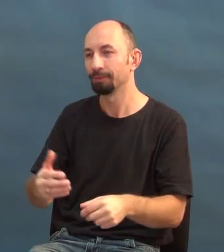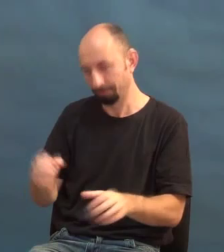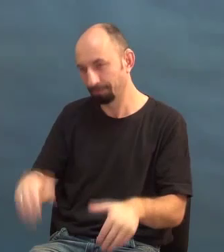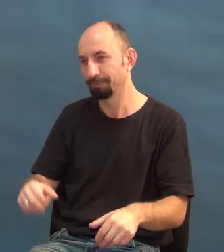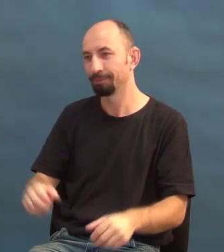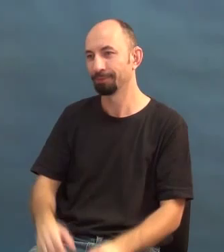Możemy.